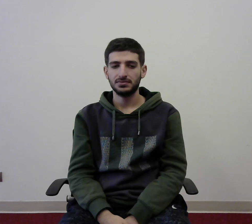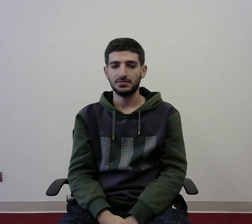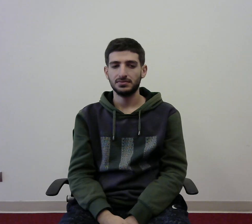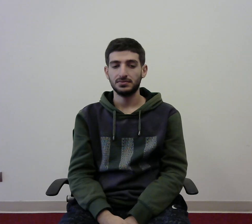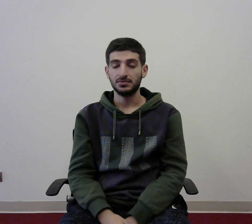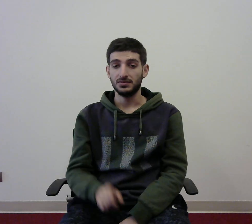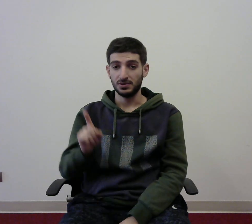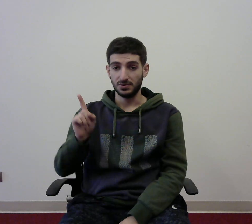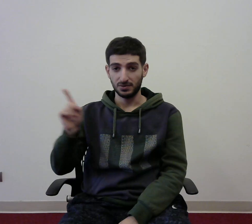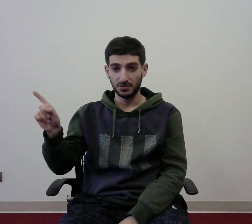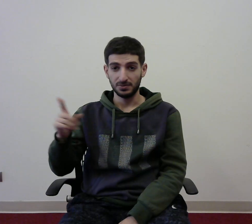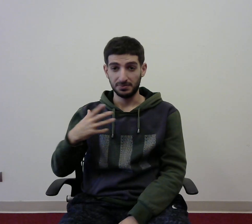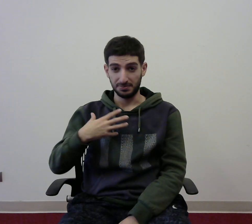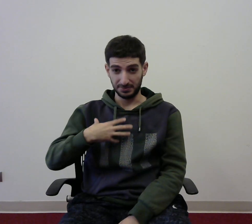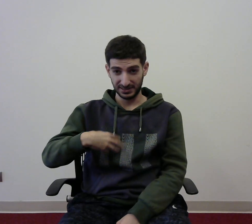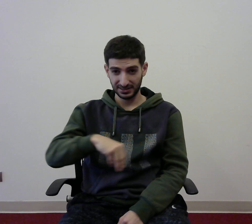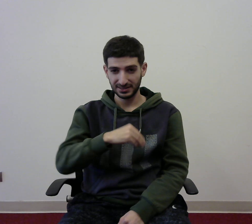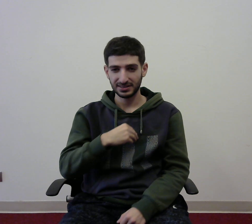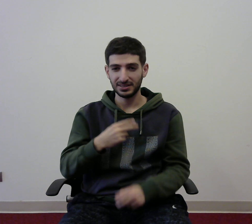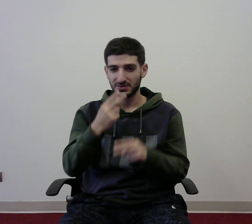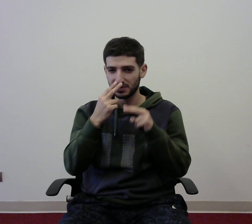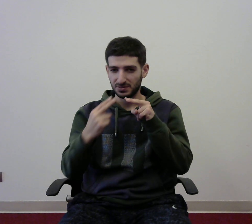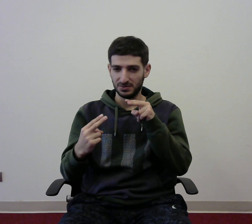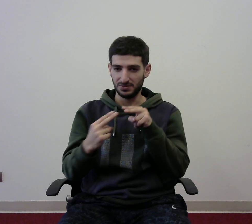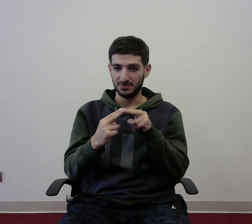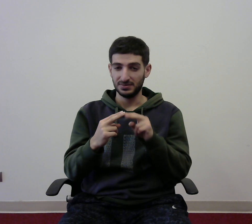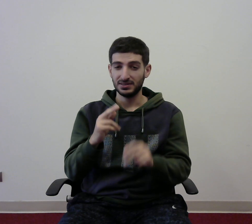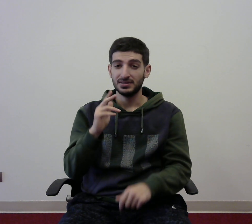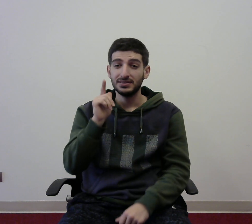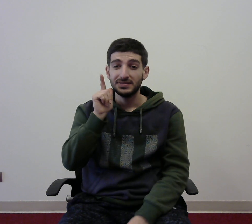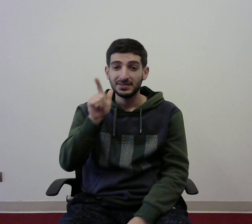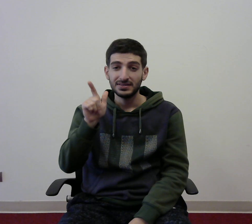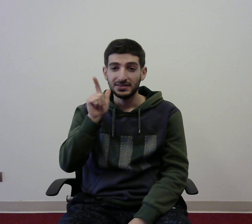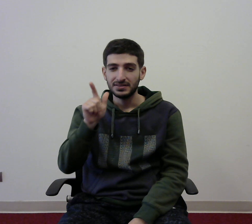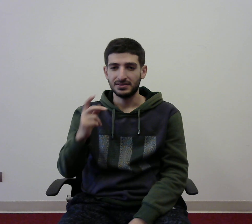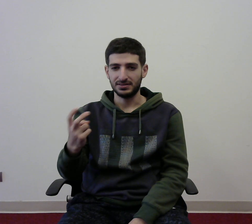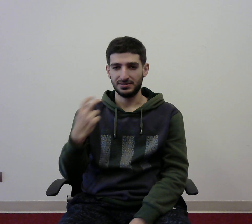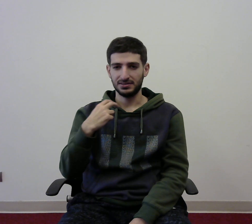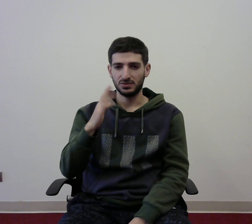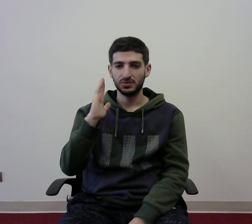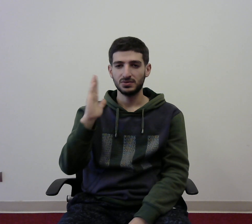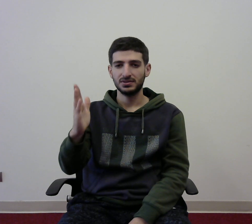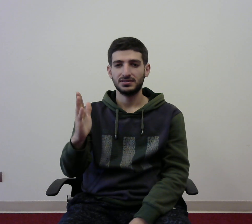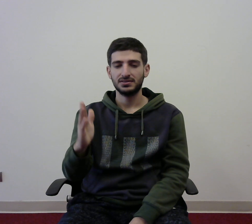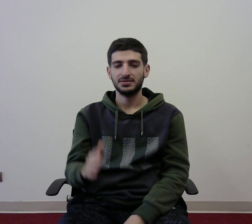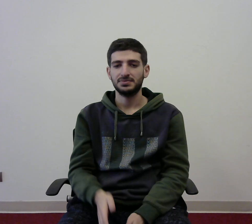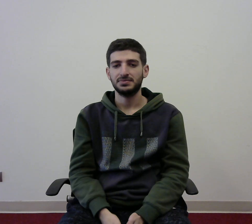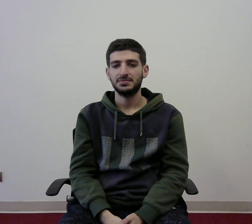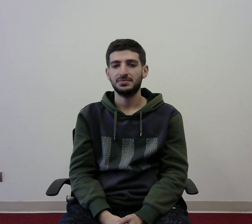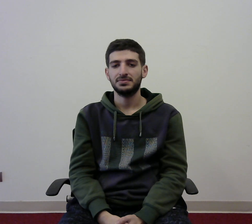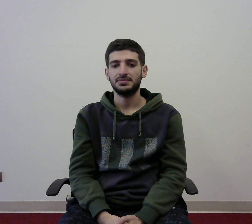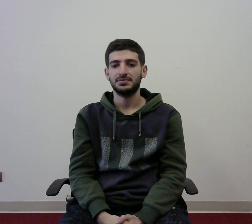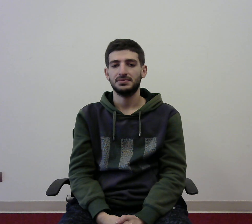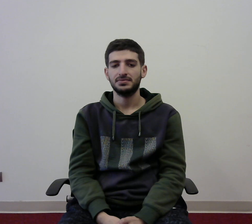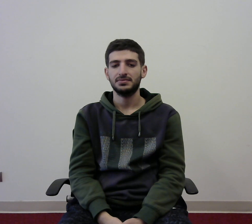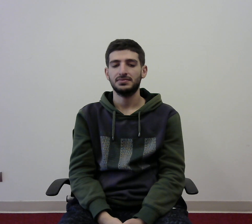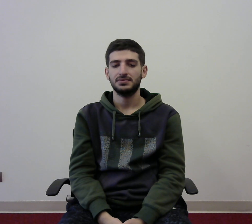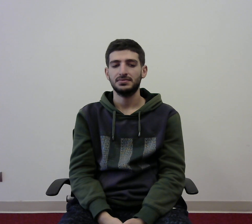O, bizi görməyə birisigün gələcək